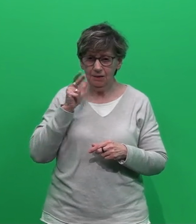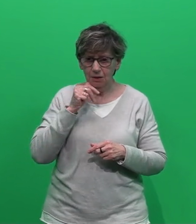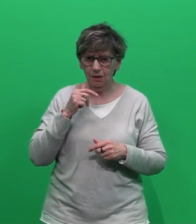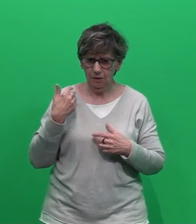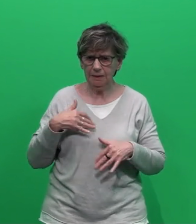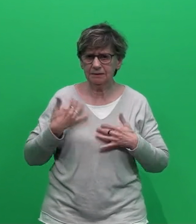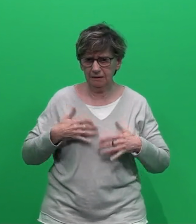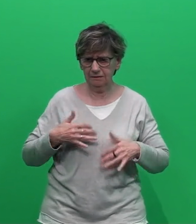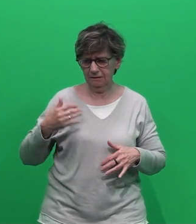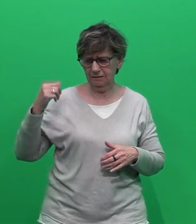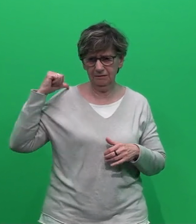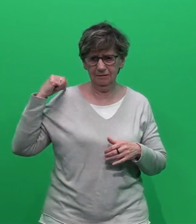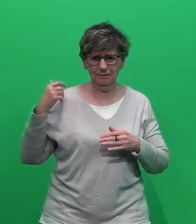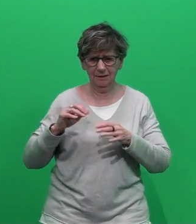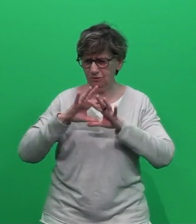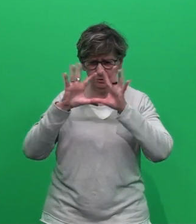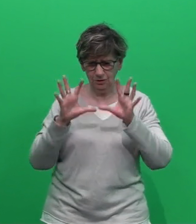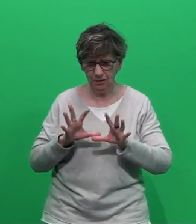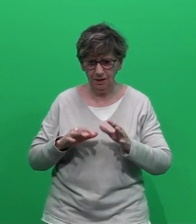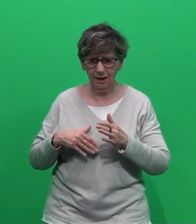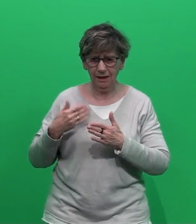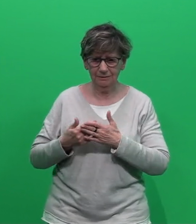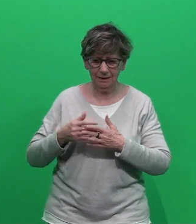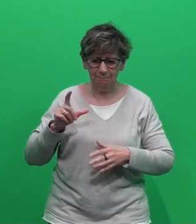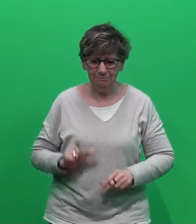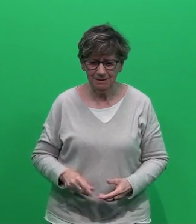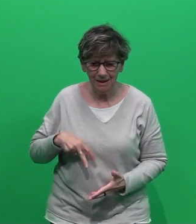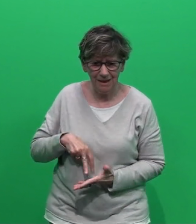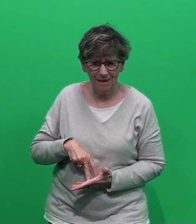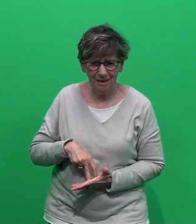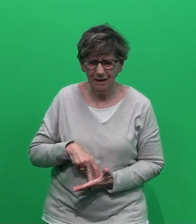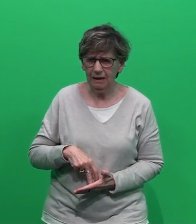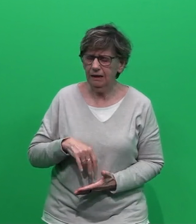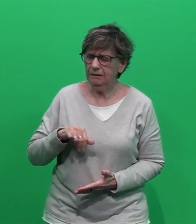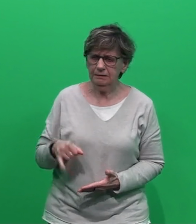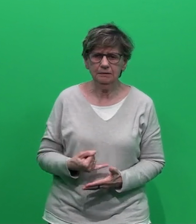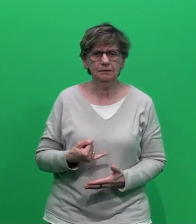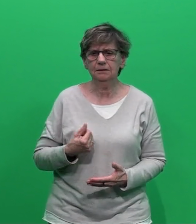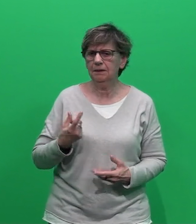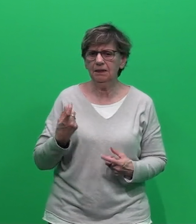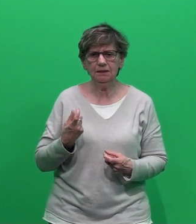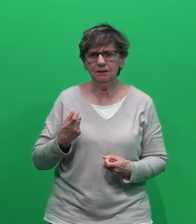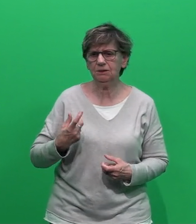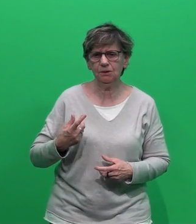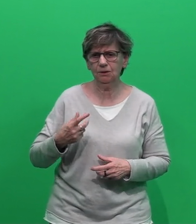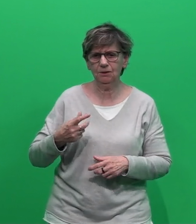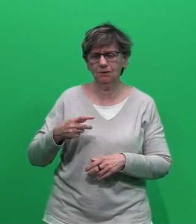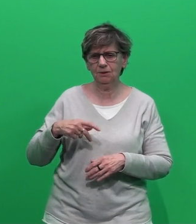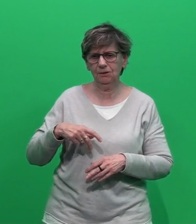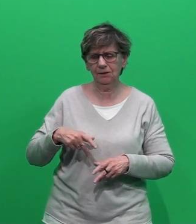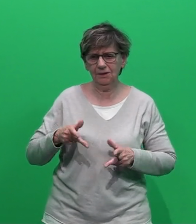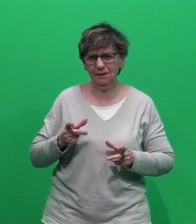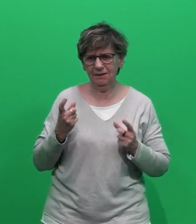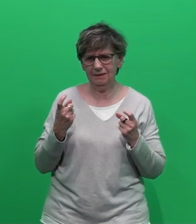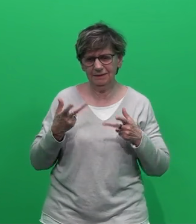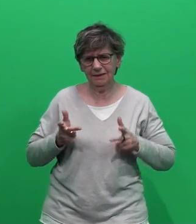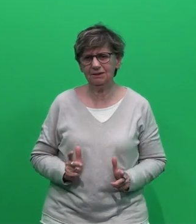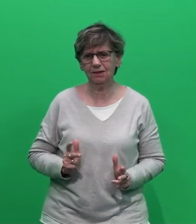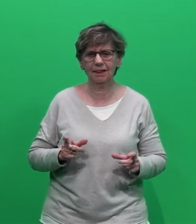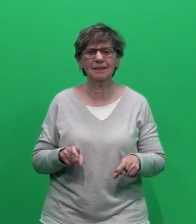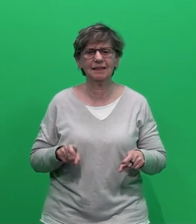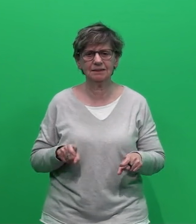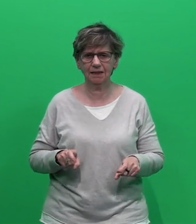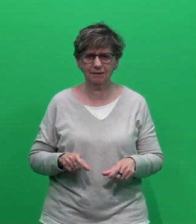Sento força dolor, des de l'espatlla fins als peus, quan estic dreta em canso molt i necessito seure i descansar.